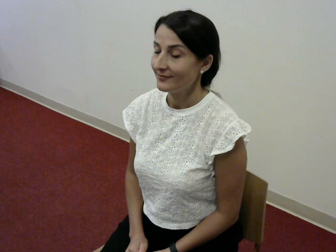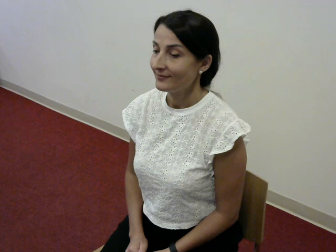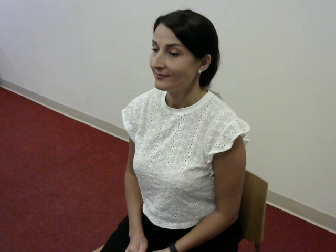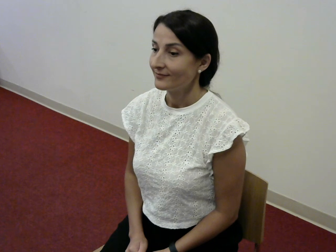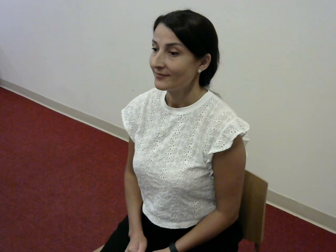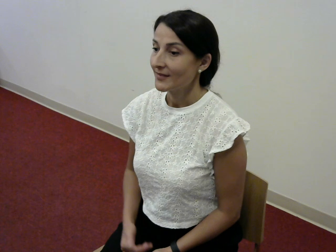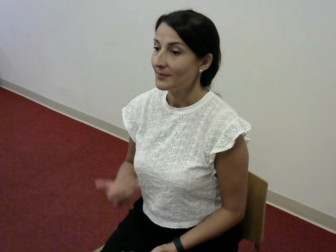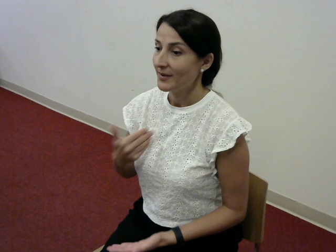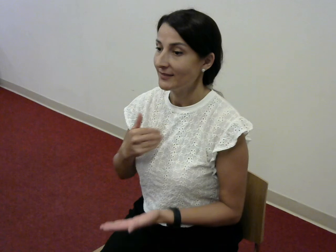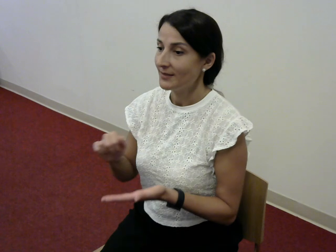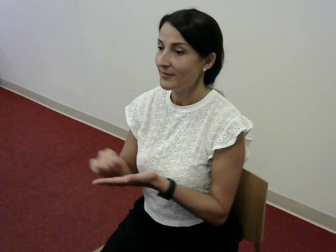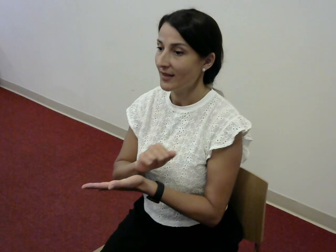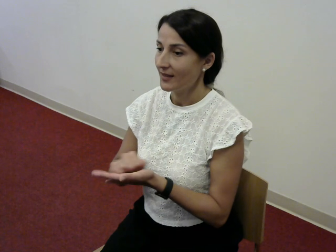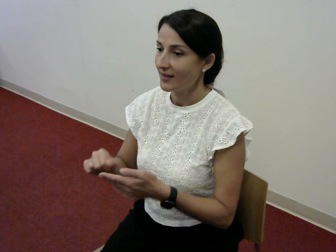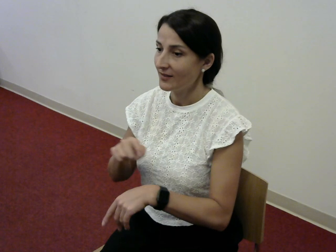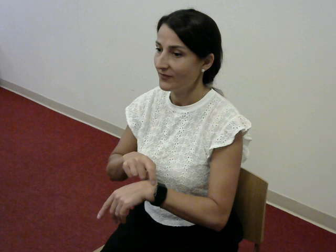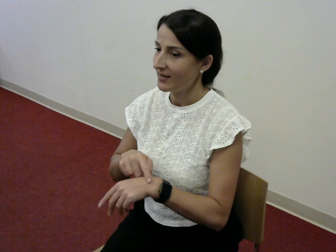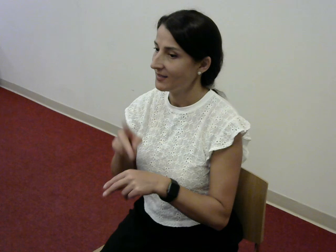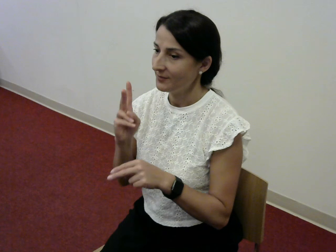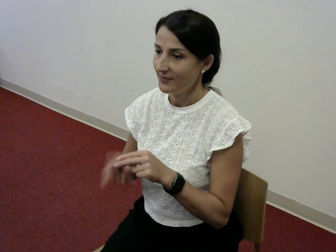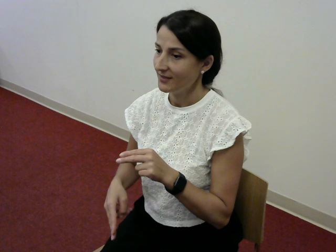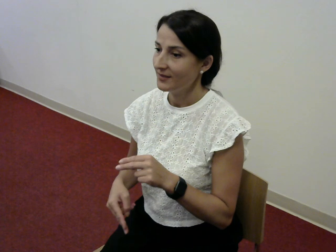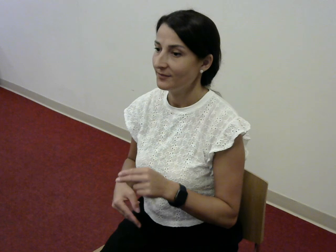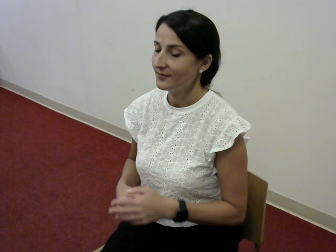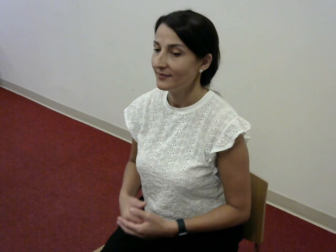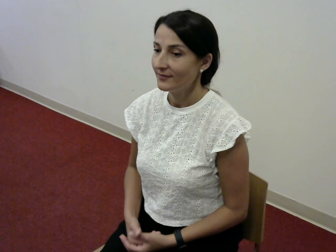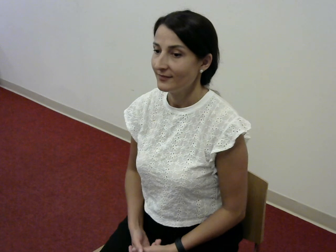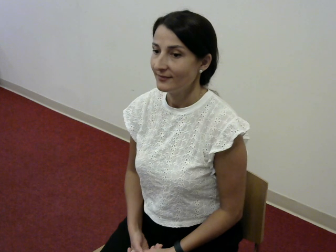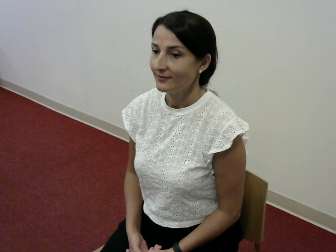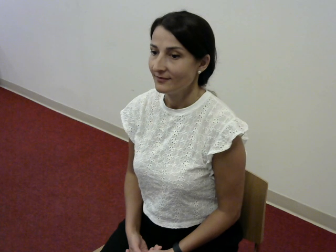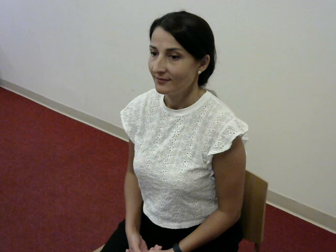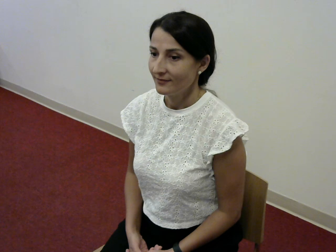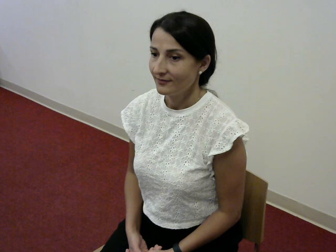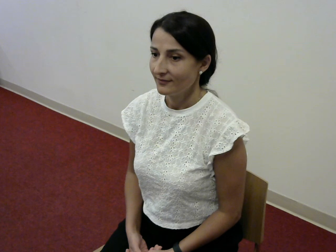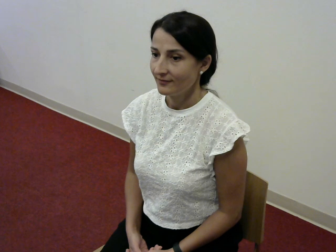Mənim sənədimin vaxtı bitib